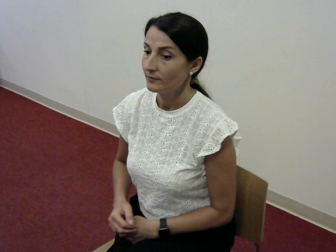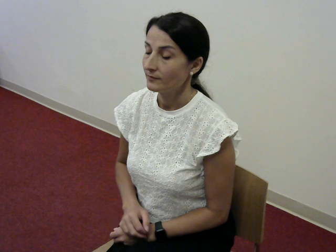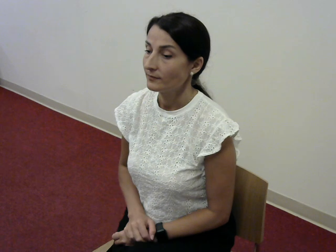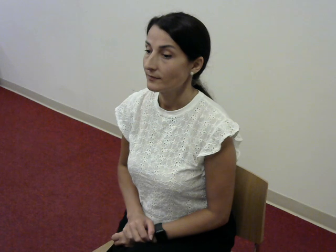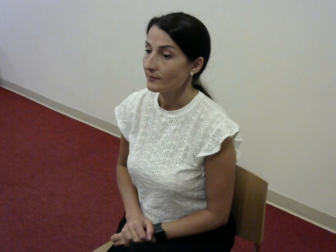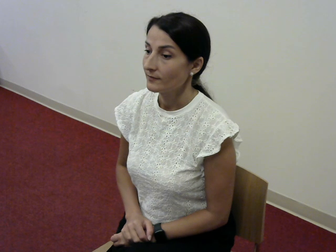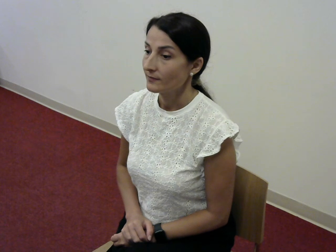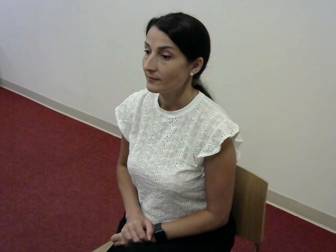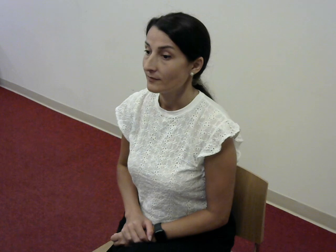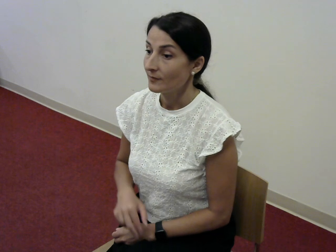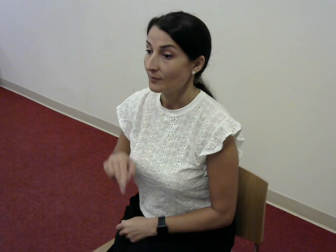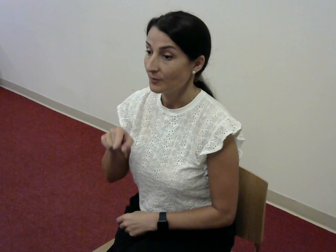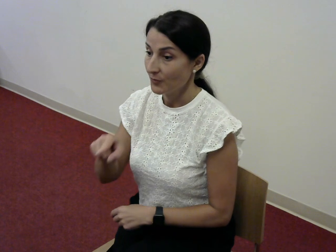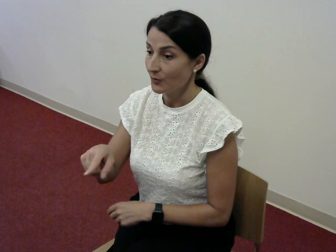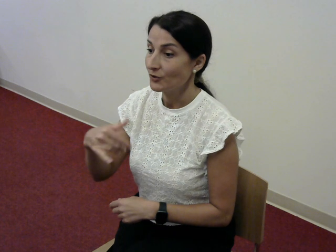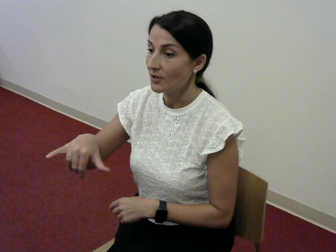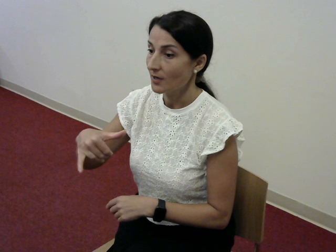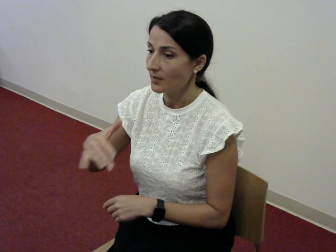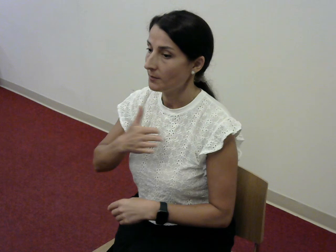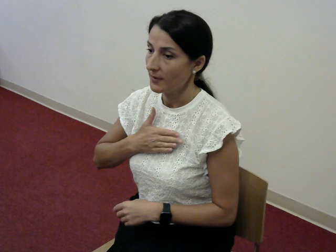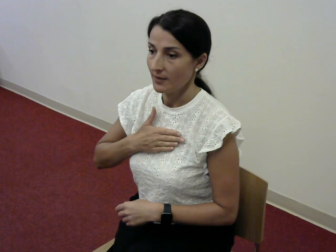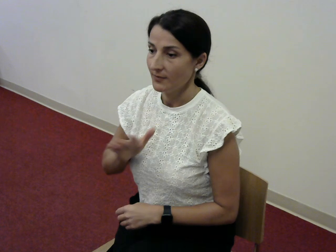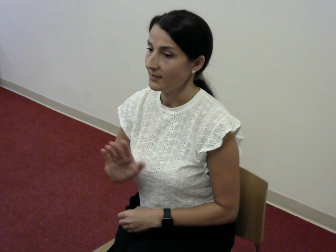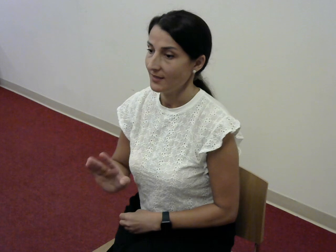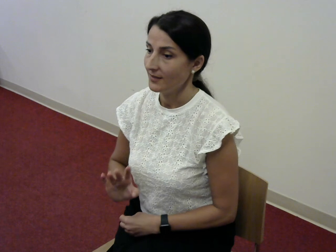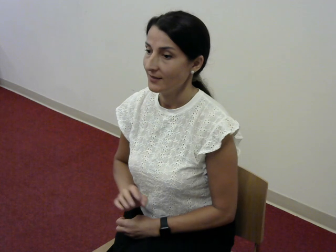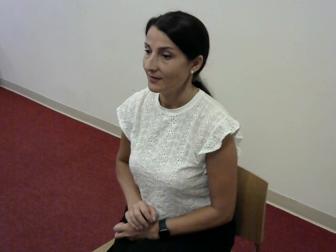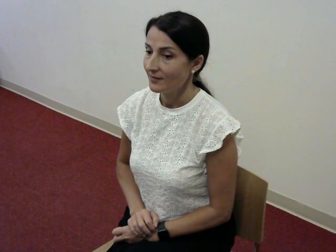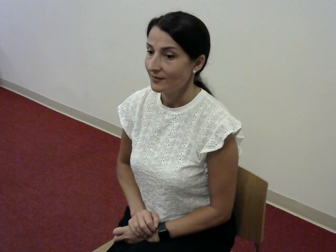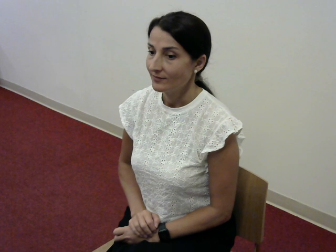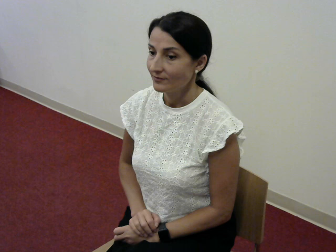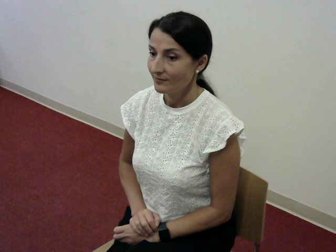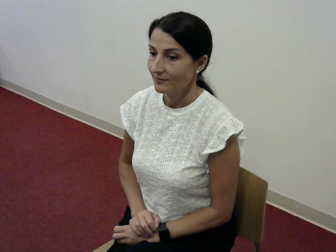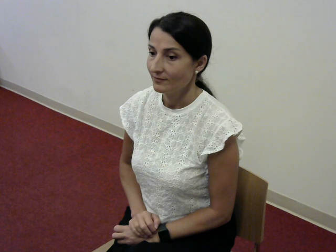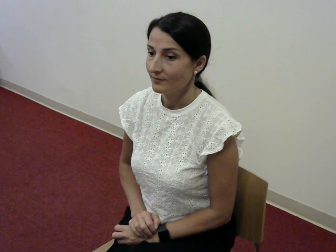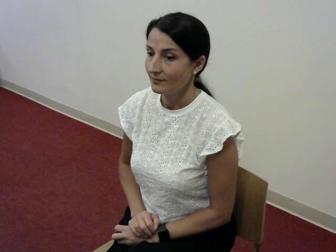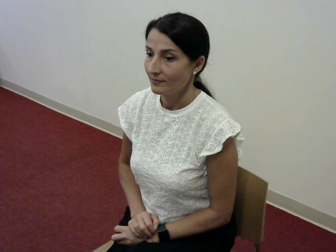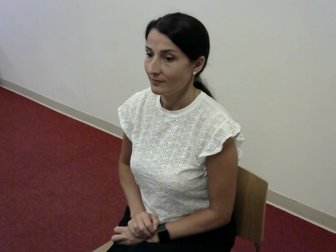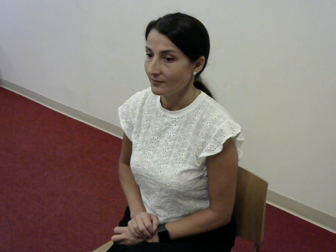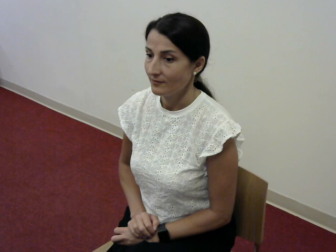Bu çanta mənim deyil